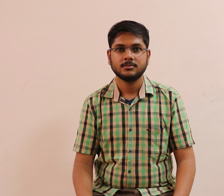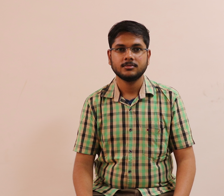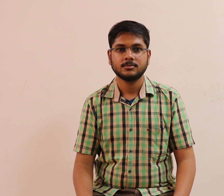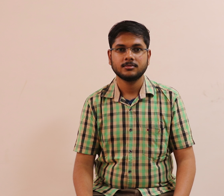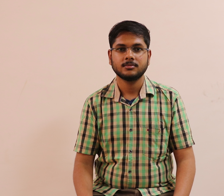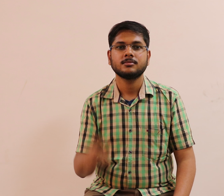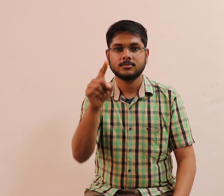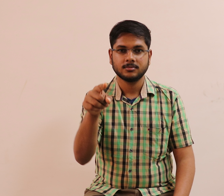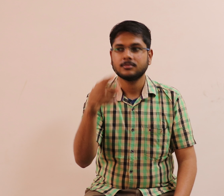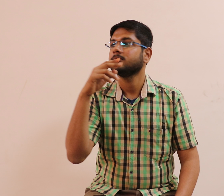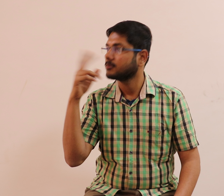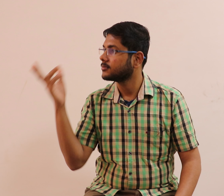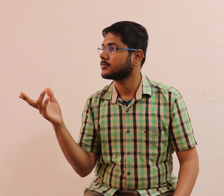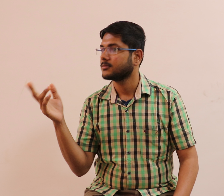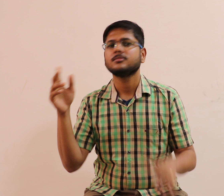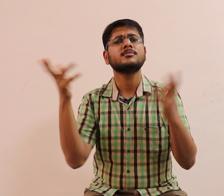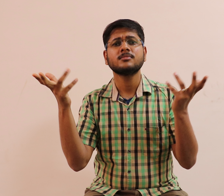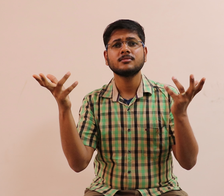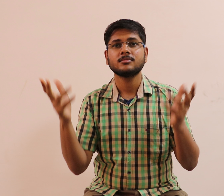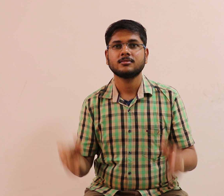what did you tell him